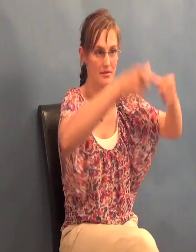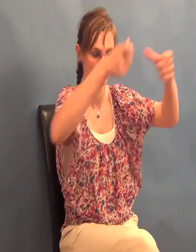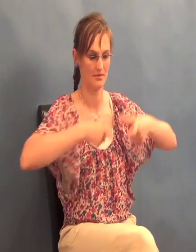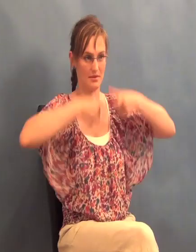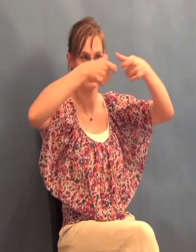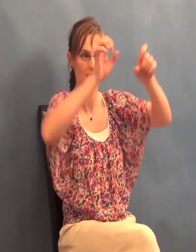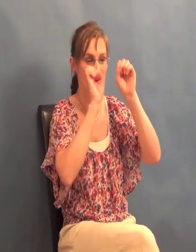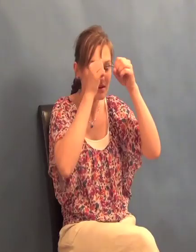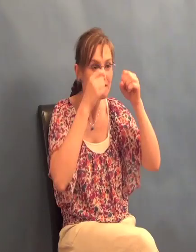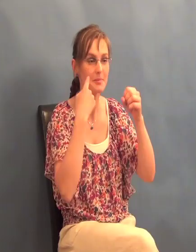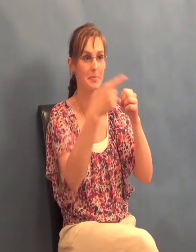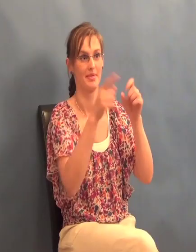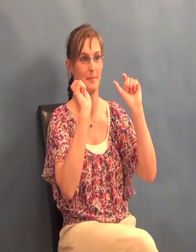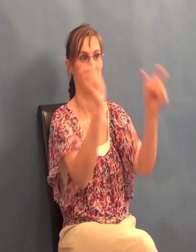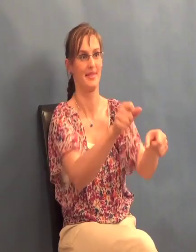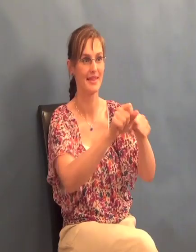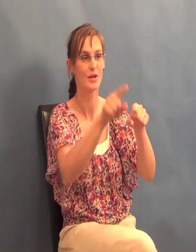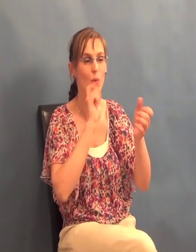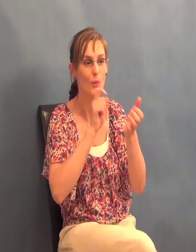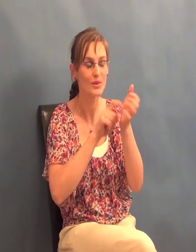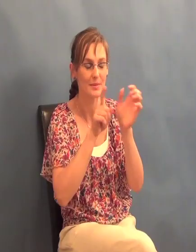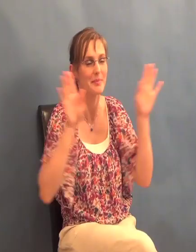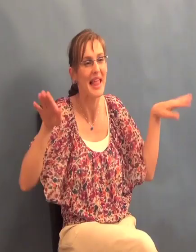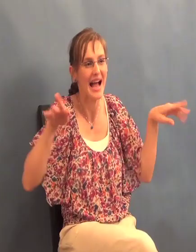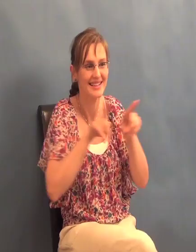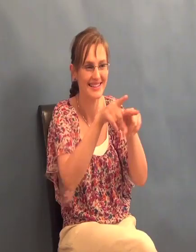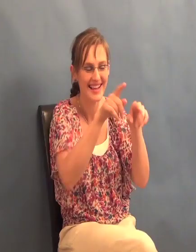Kot przez lornetkę zauważa kurczaka, ptaszka, który też patrzy przez lornetkę.